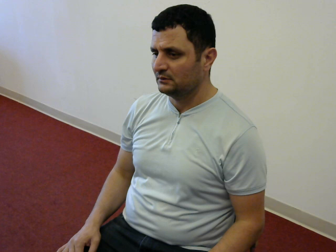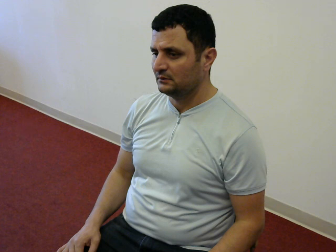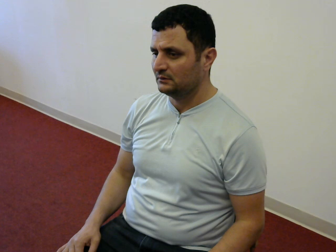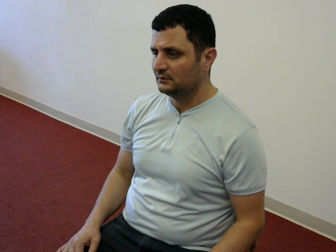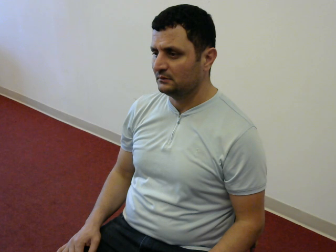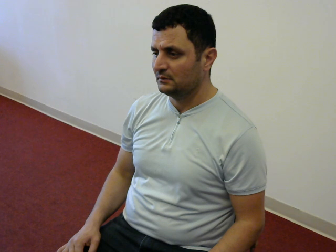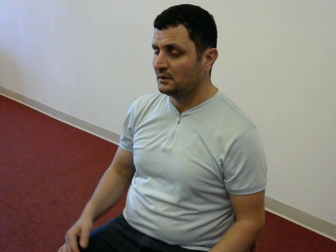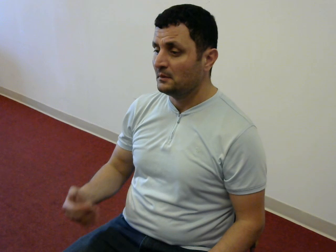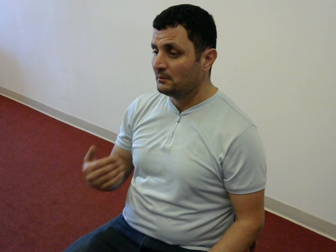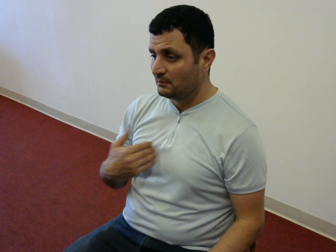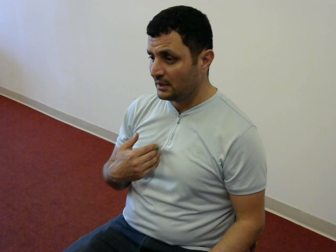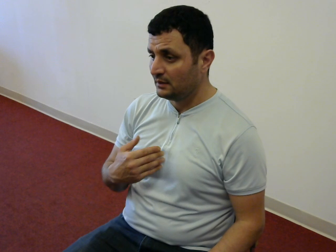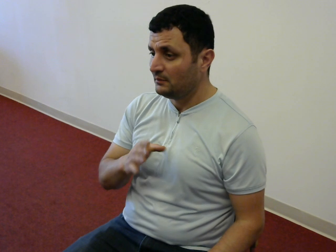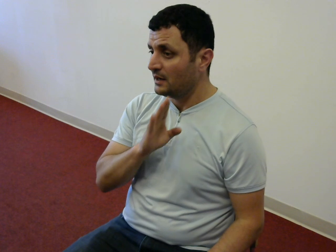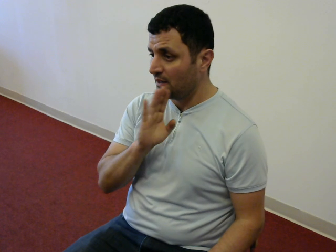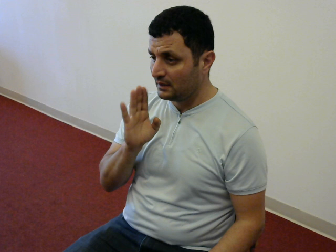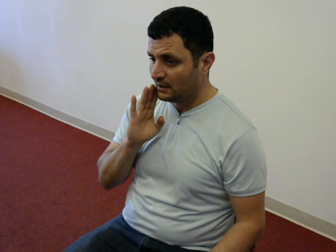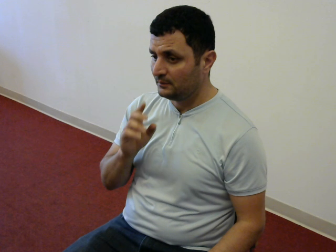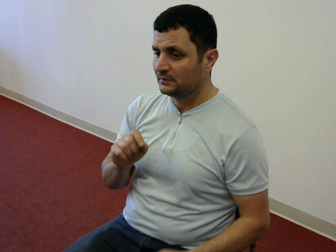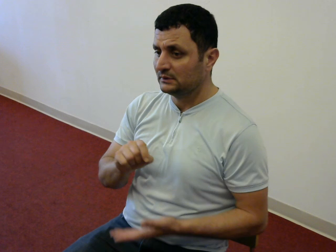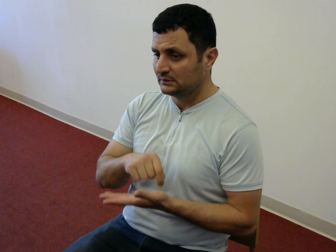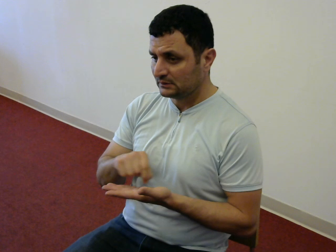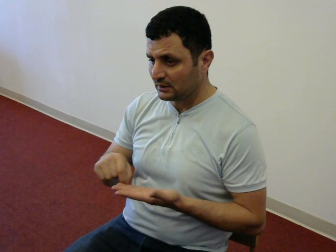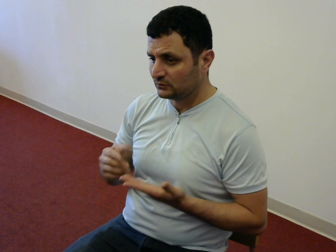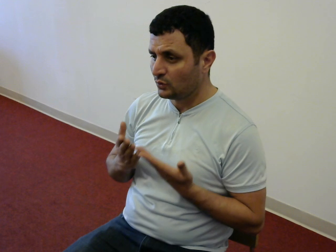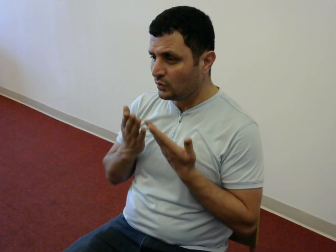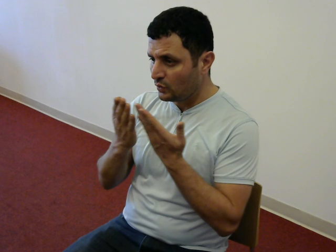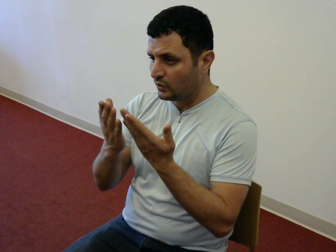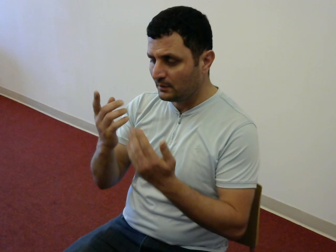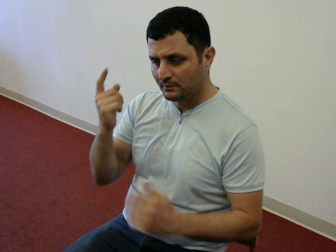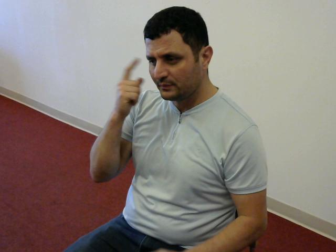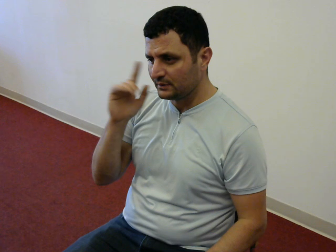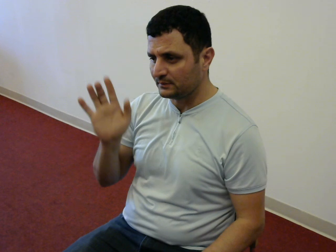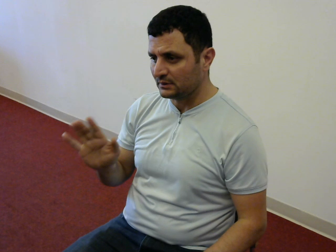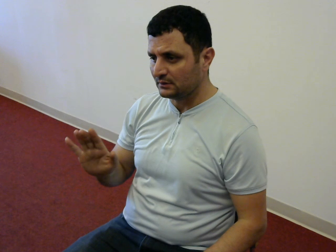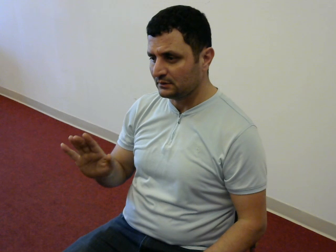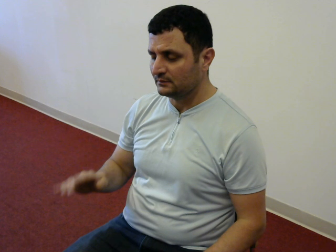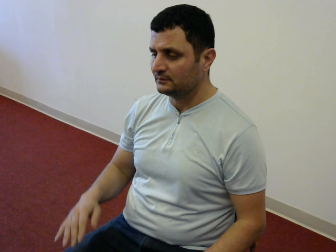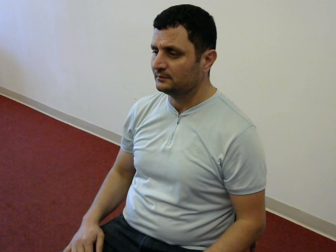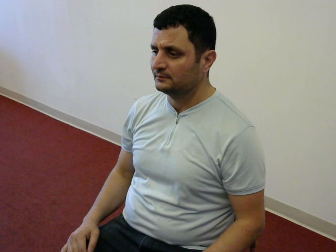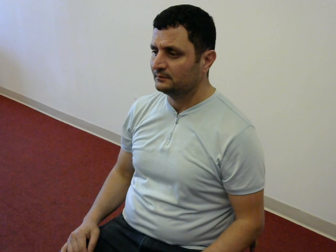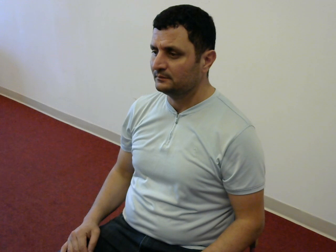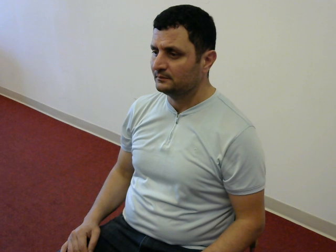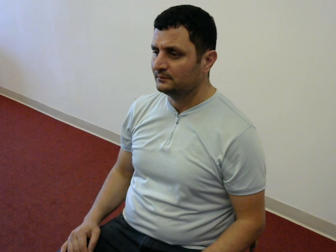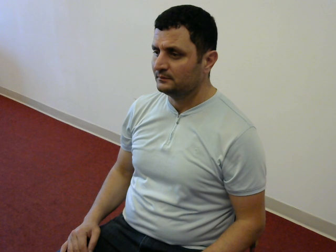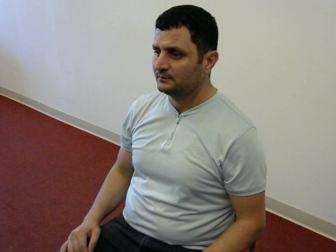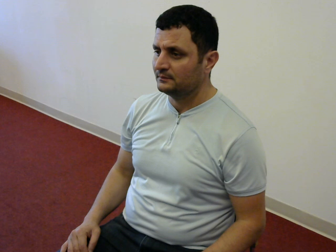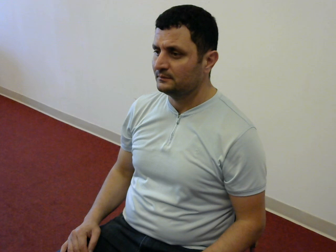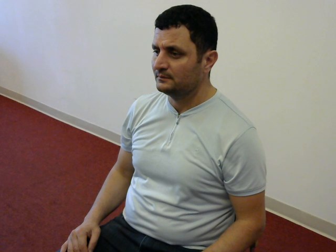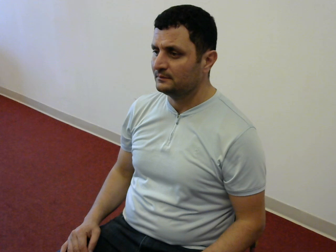Mənim anam yazıb-oxuya bilmir